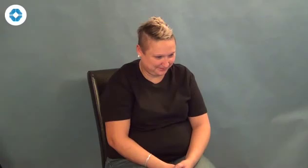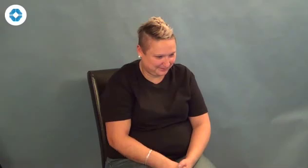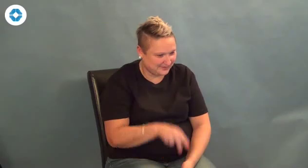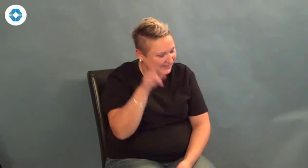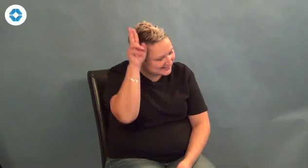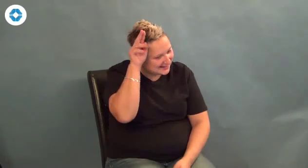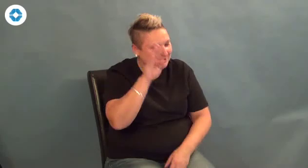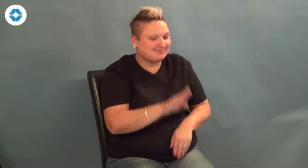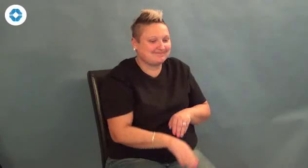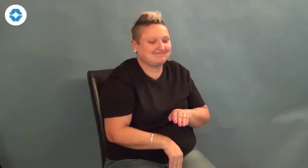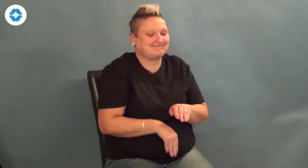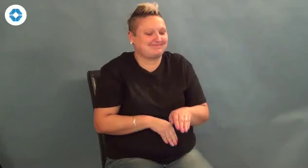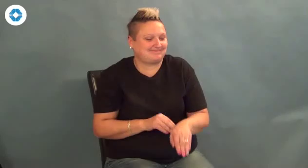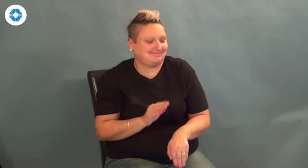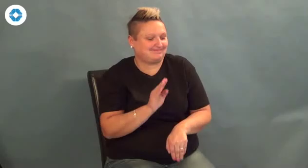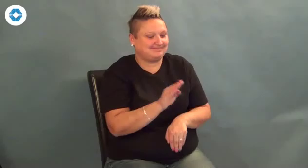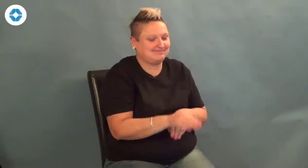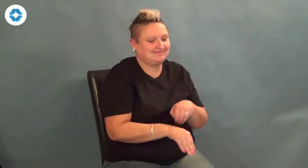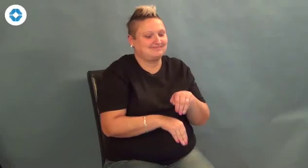Królik szedł.